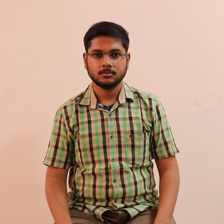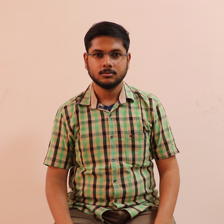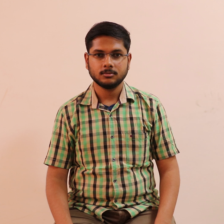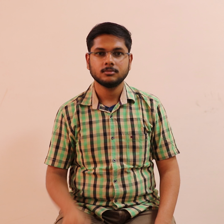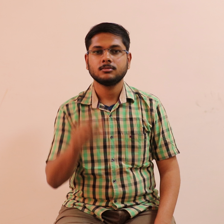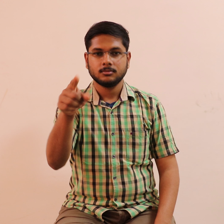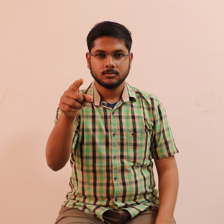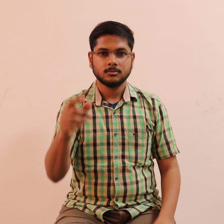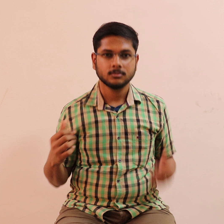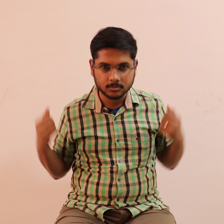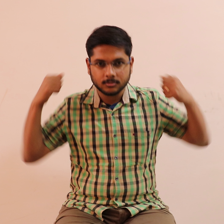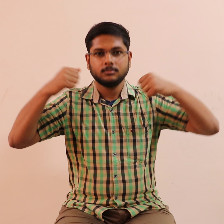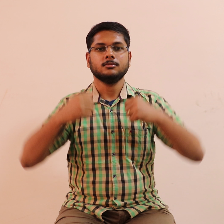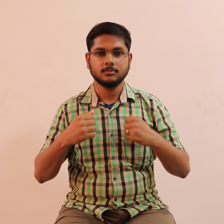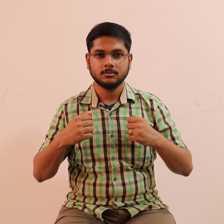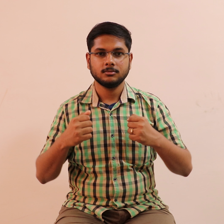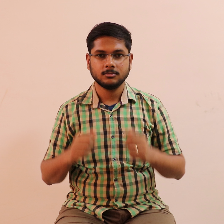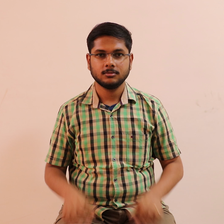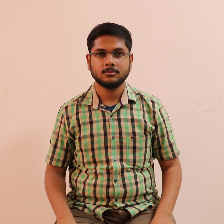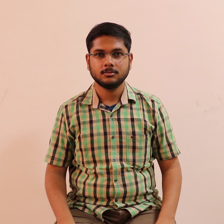wear the shirt